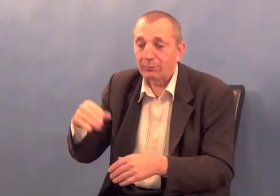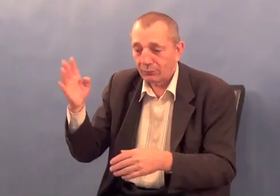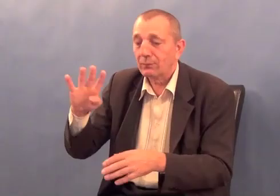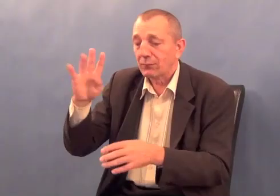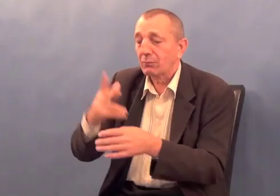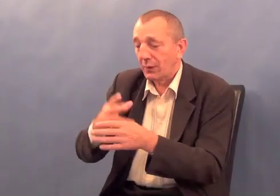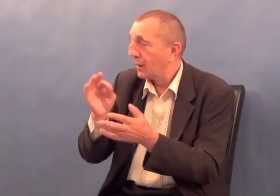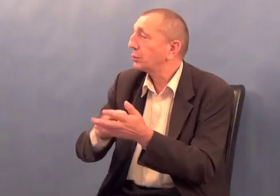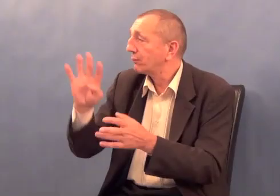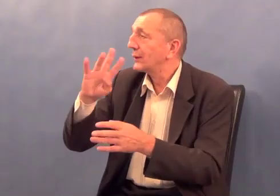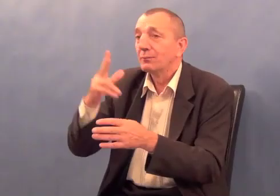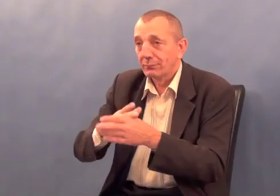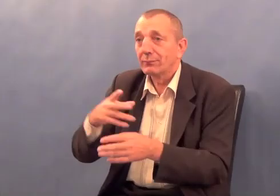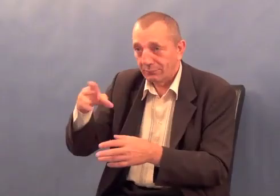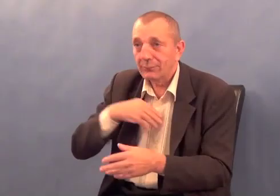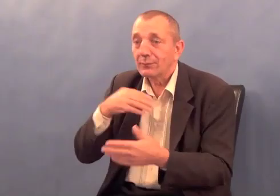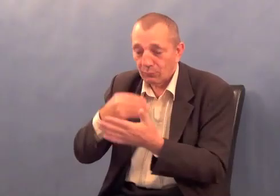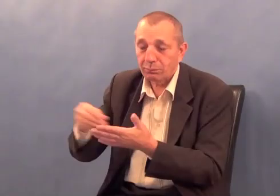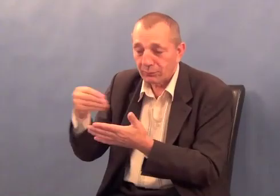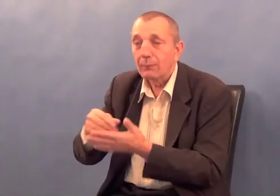Czwarta trzydzieści, akurat czwarta trzydzieści, razem na zakupy.